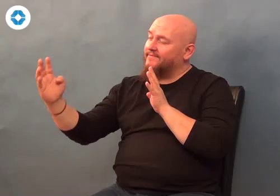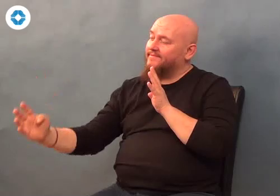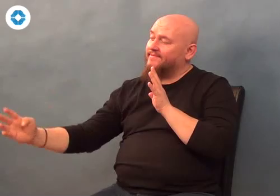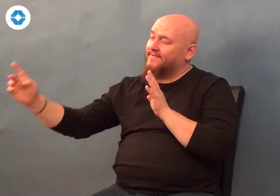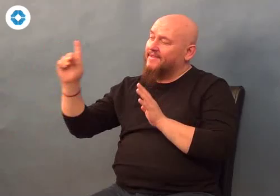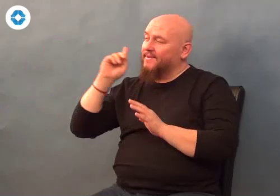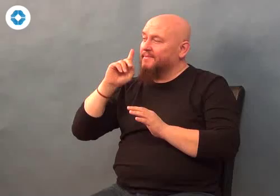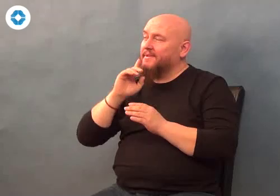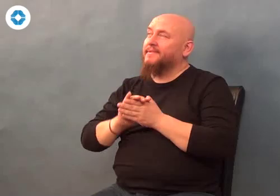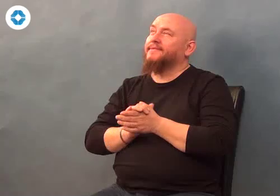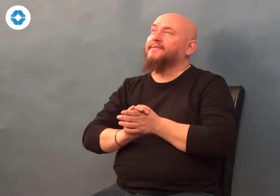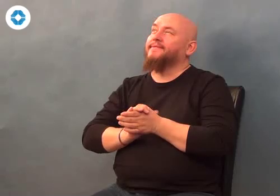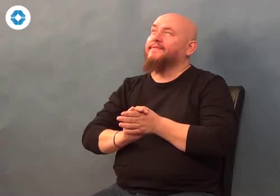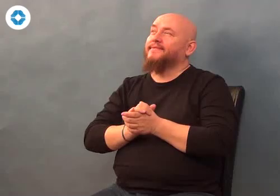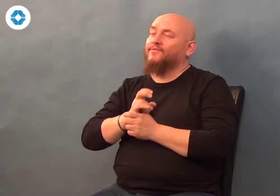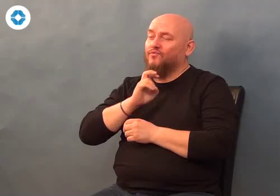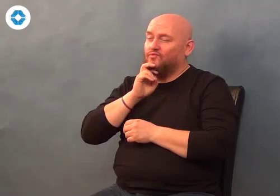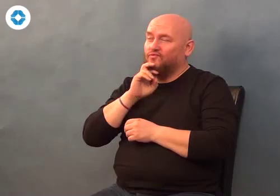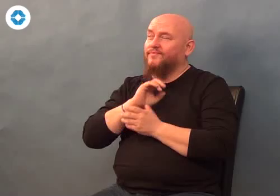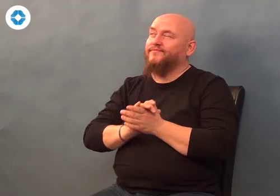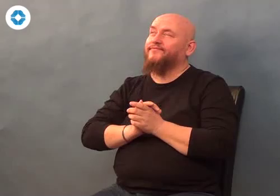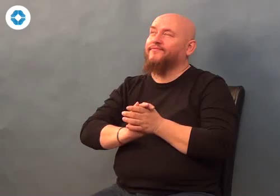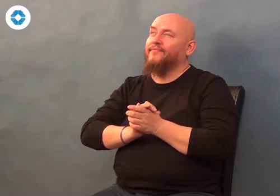Mężczyzna zaciera ręce, bo ma ochotę na gruszki.